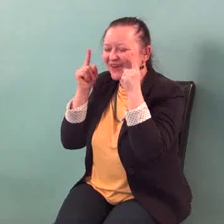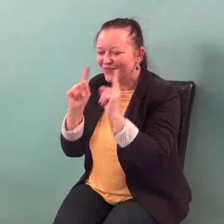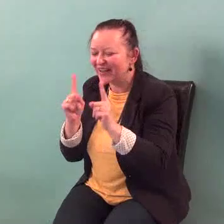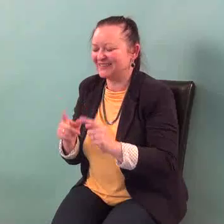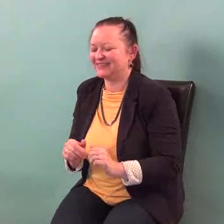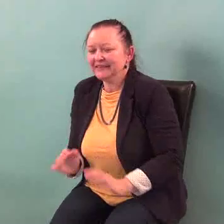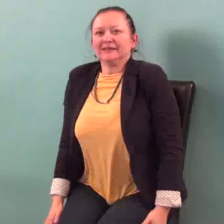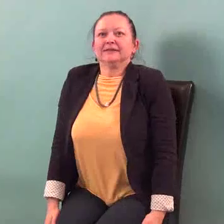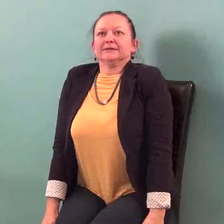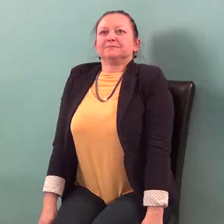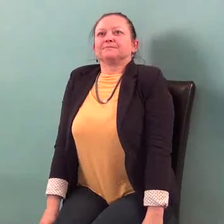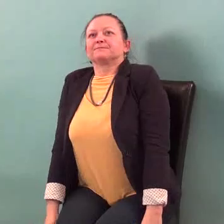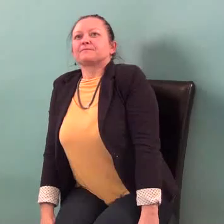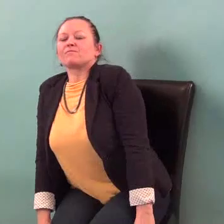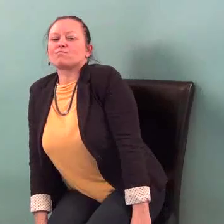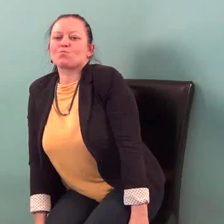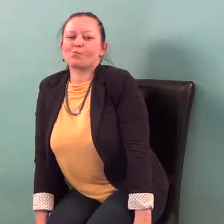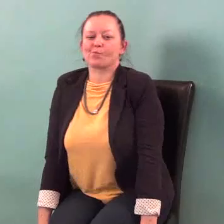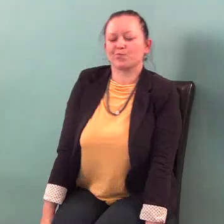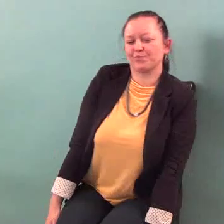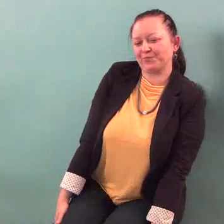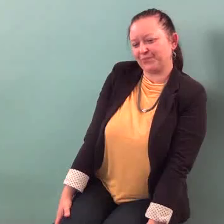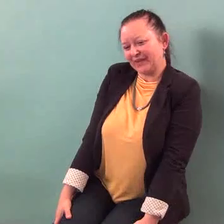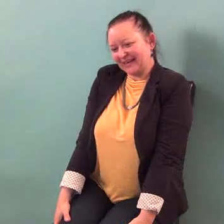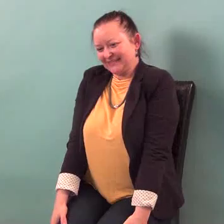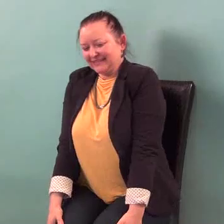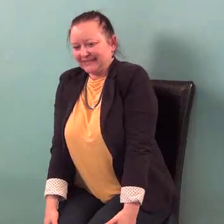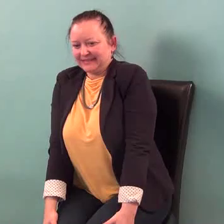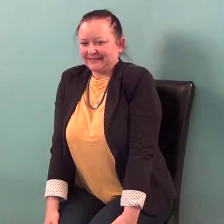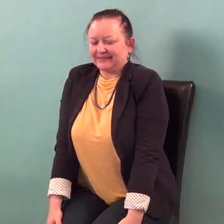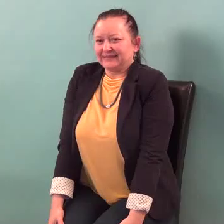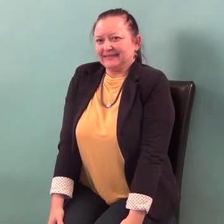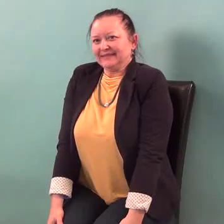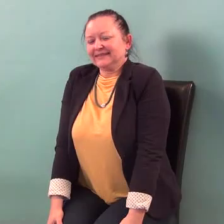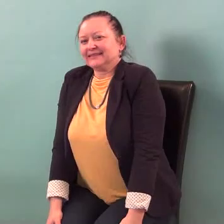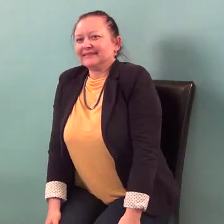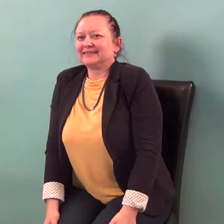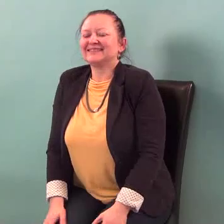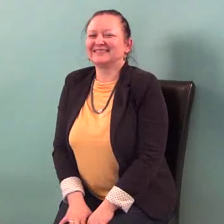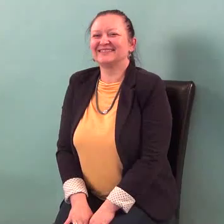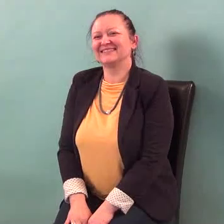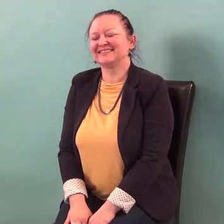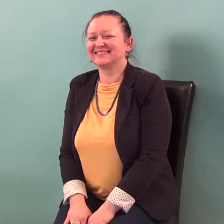Charlie zobaczył go, zesztywniał i zmieszał się.